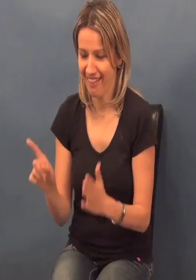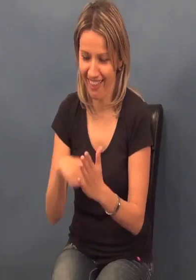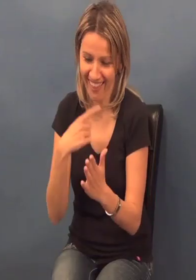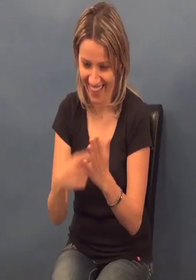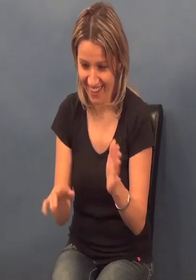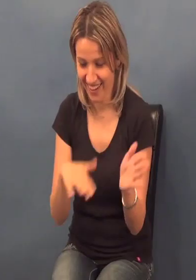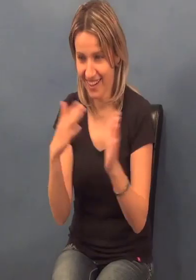To odpada.